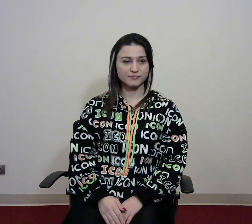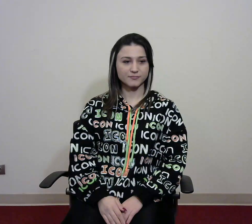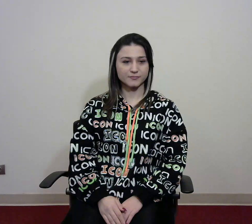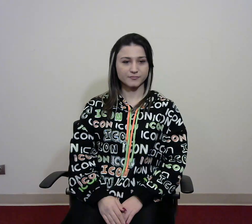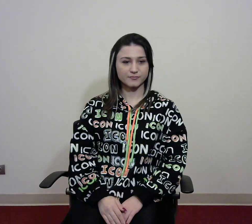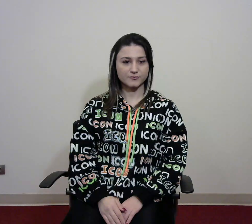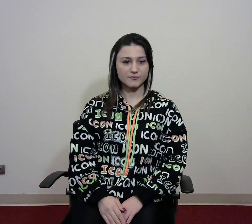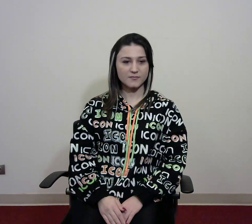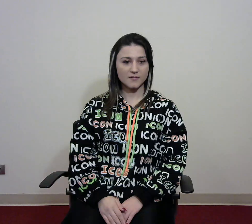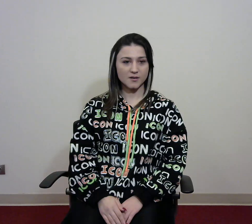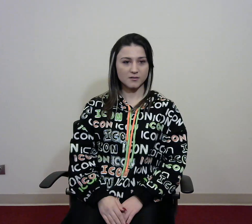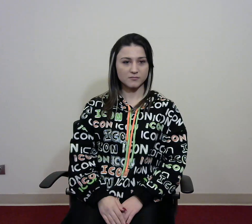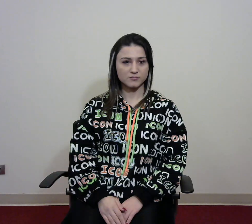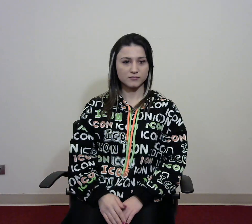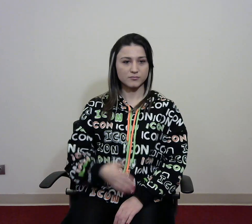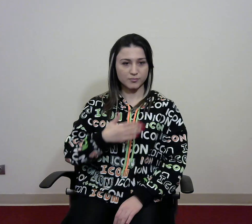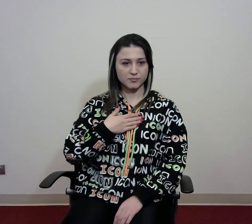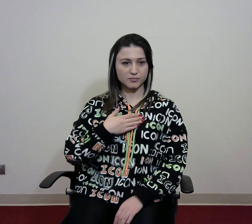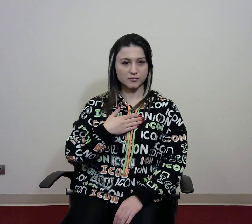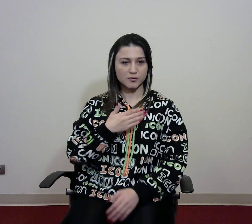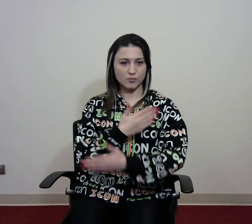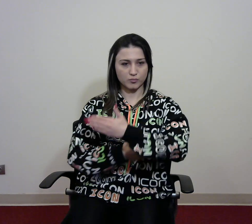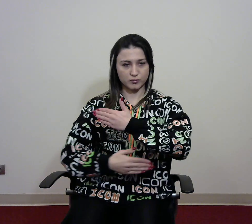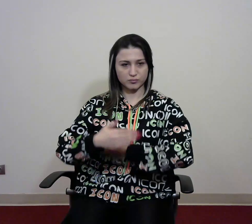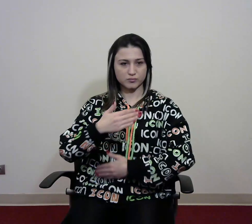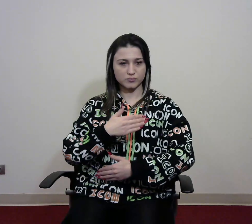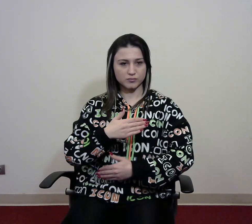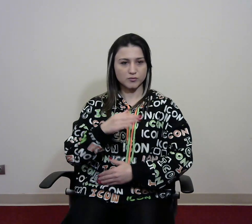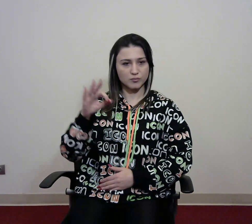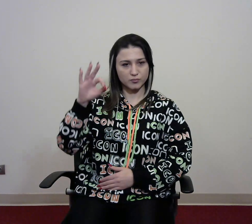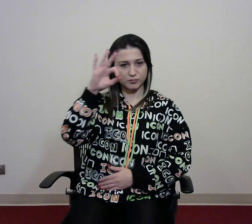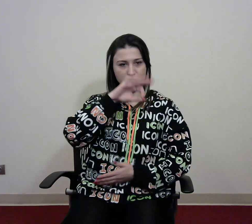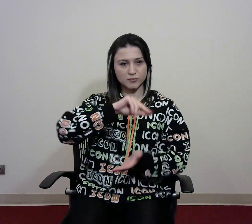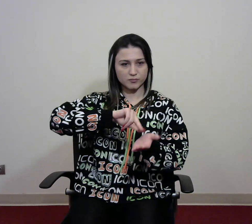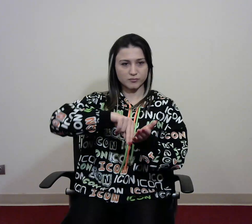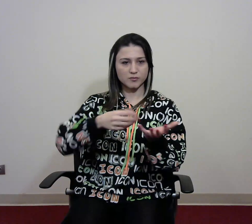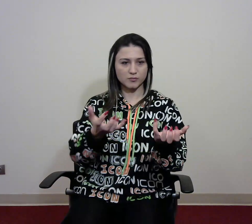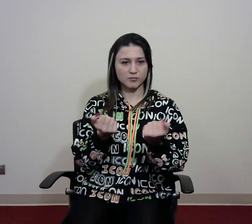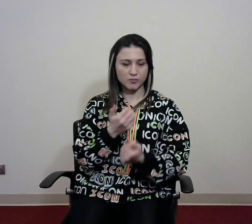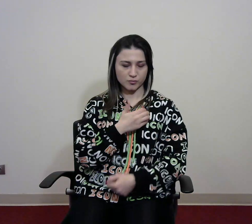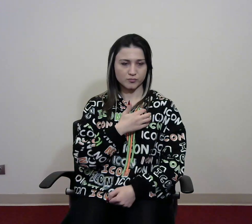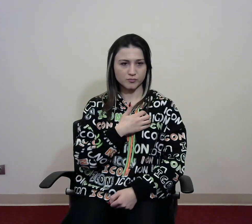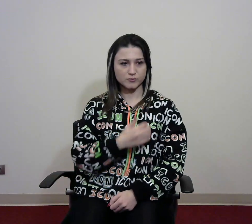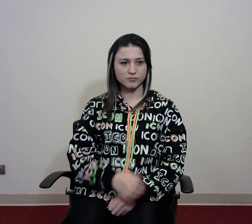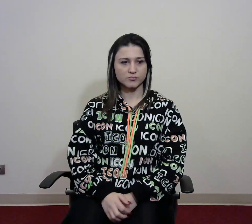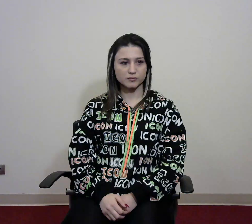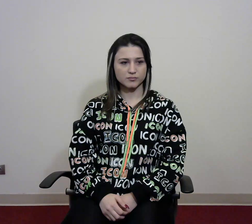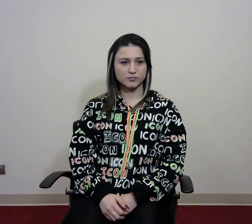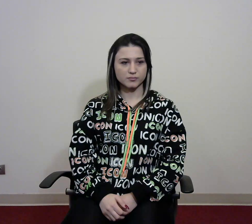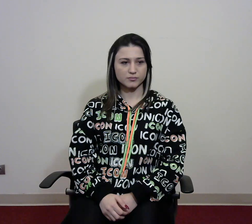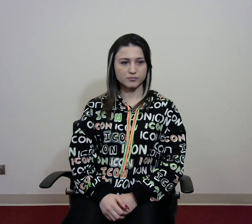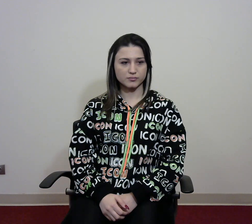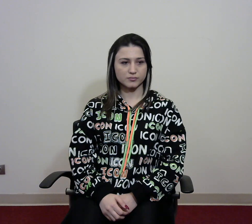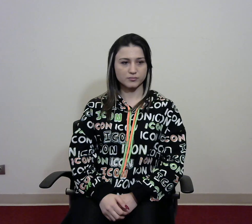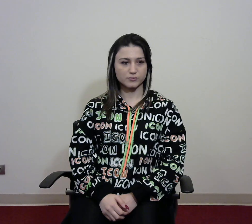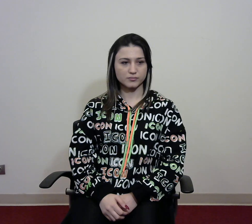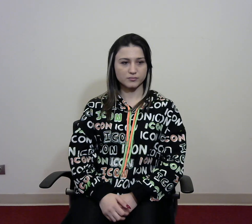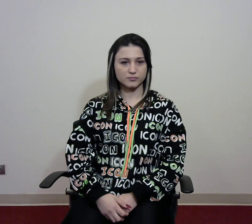Mən əlillik haqqında arayış almaq istəyirəm